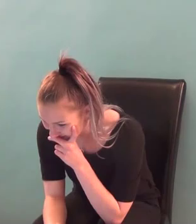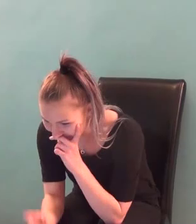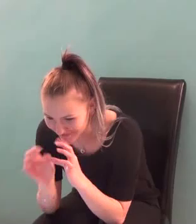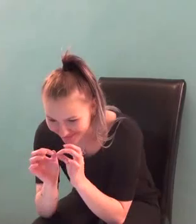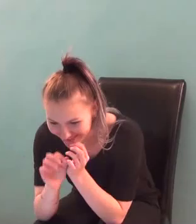Oszacuję.